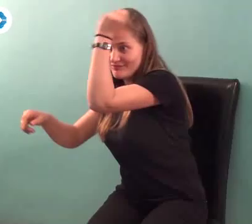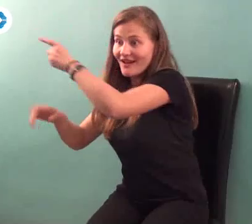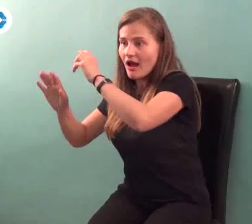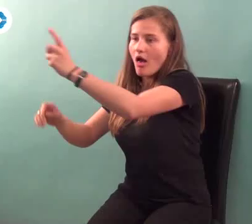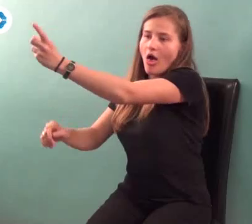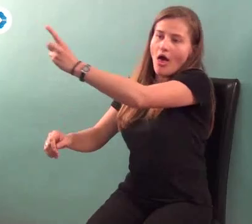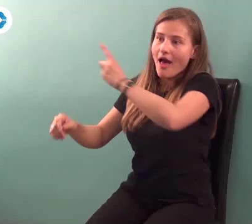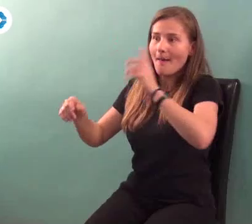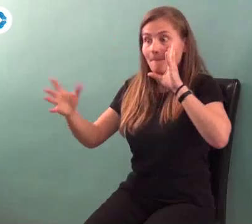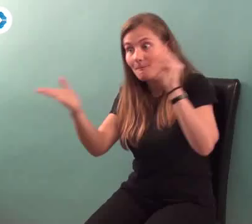Odchodzi i jeszcze raz w inne okno chce rzucić.